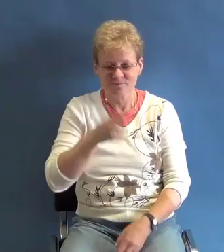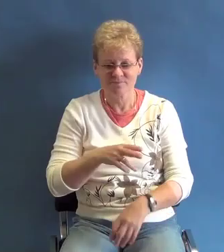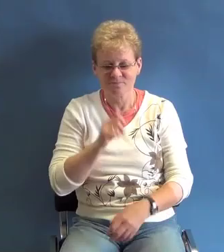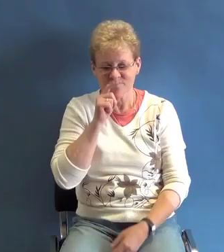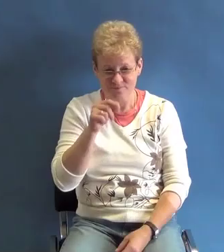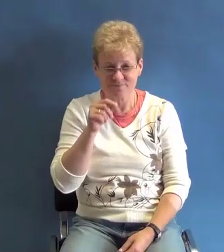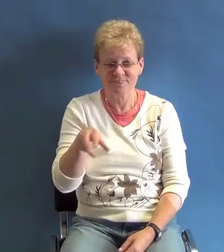Ptaszek, wiem, wiem.